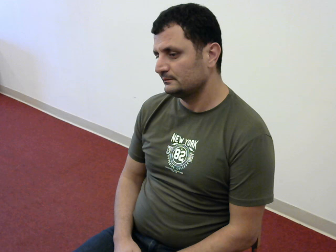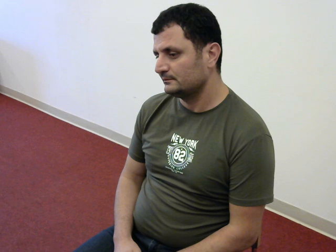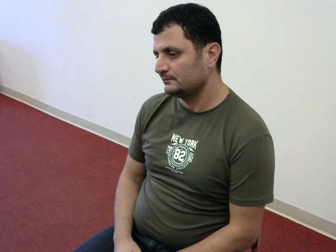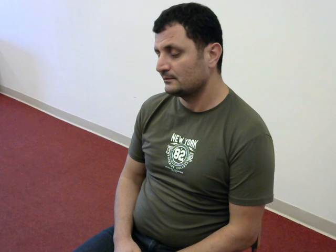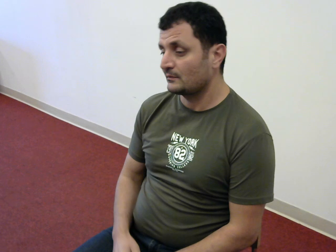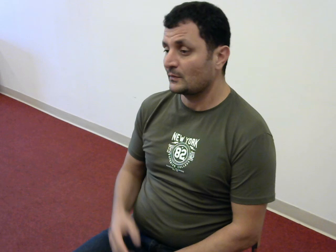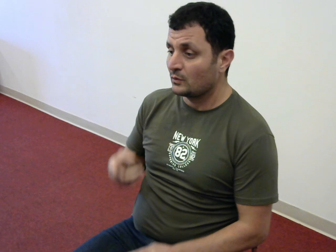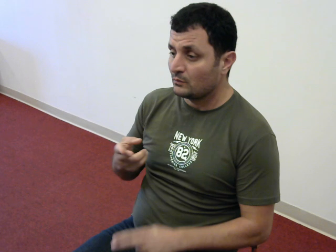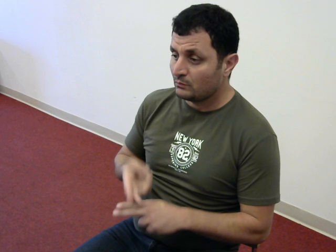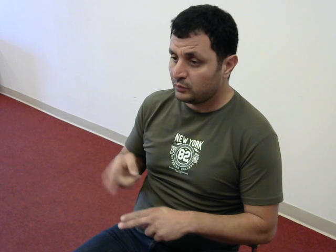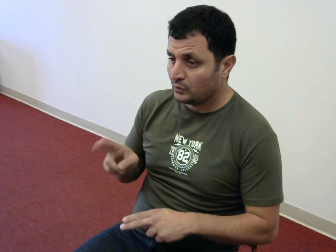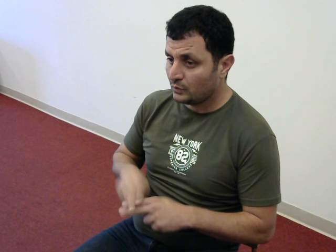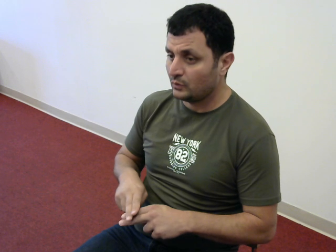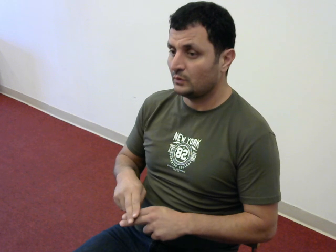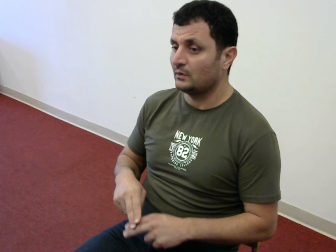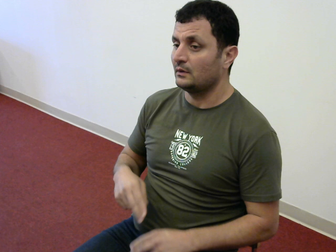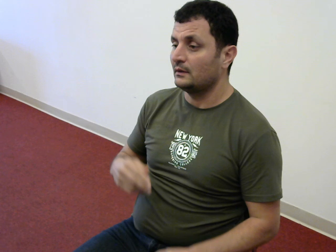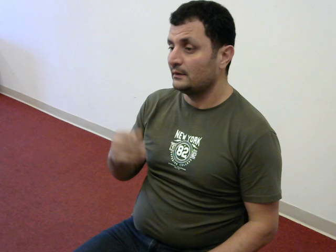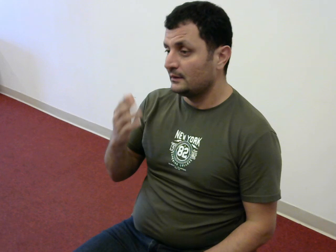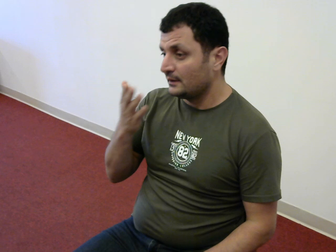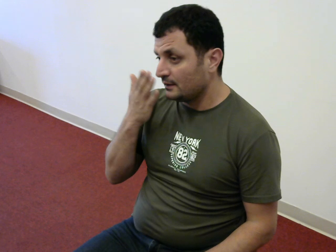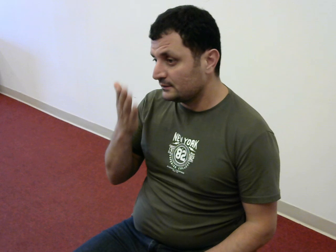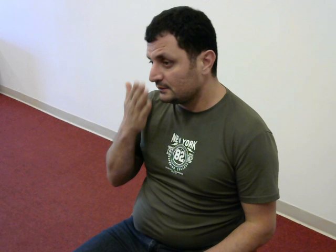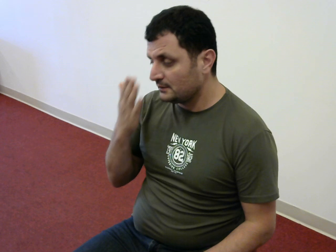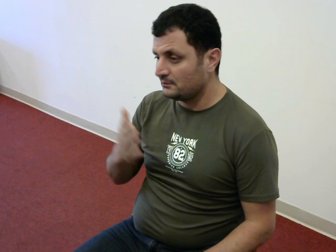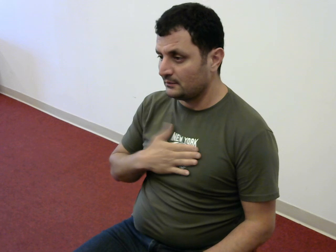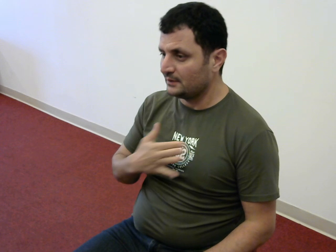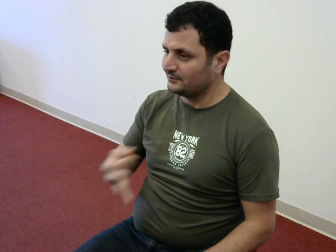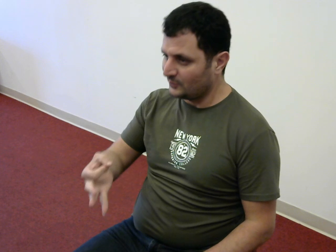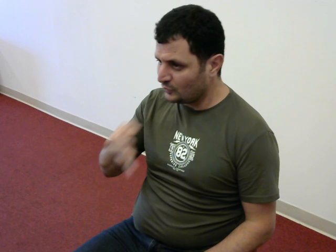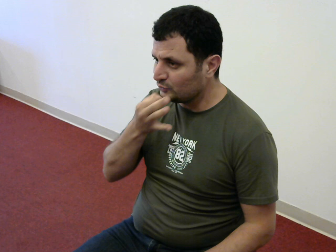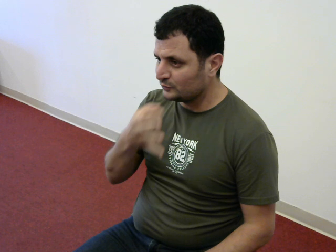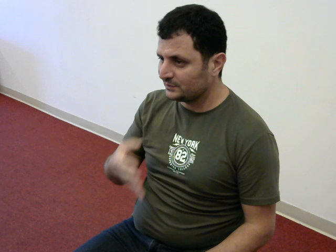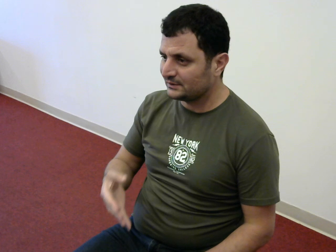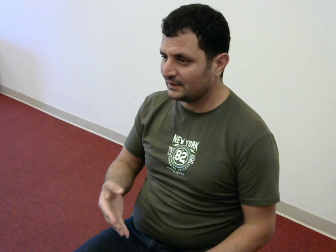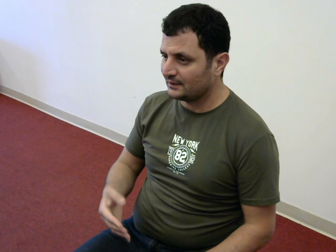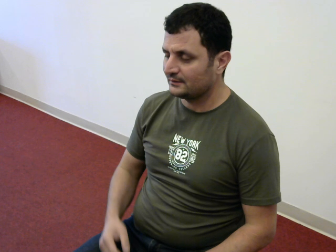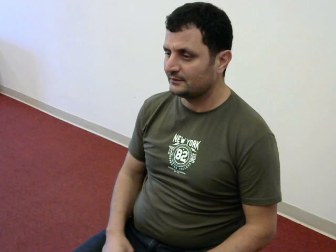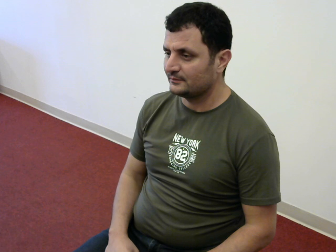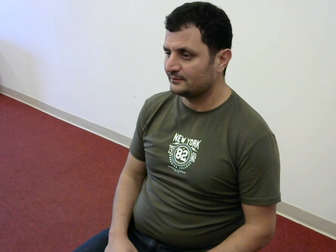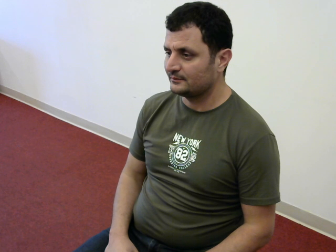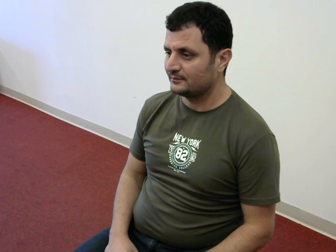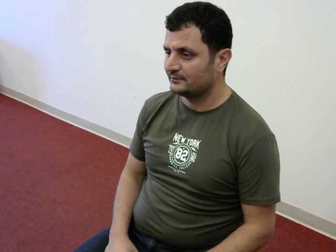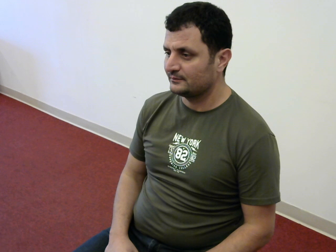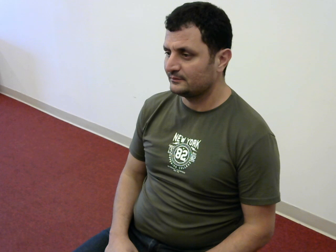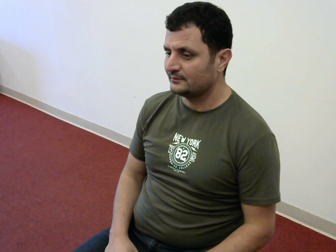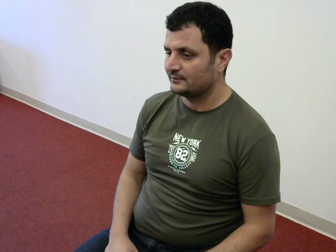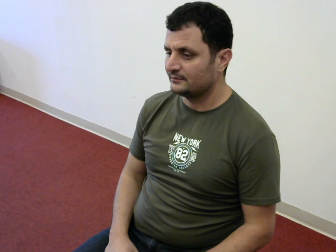Bu ətir mənim xoşuma gəlir